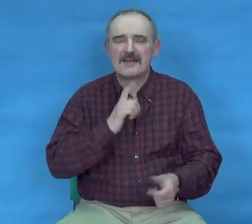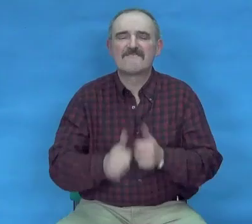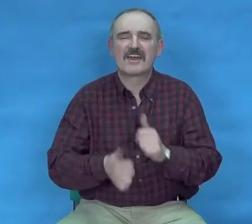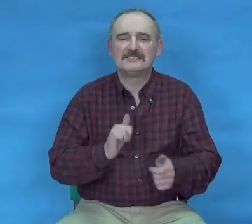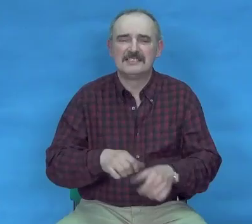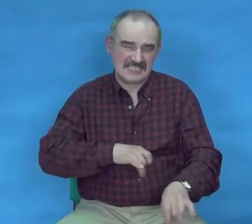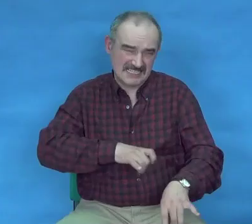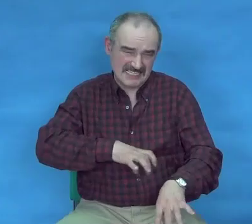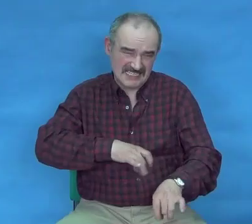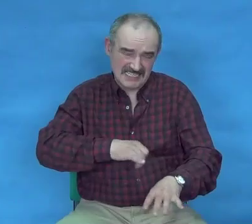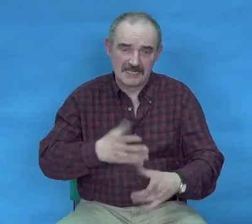W wyścigu koń biegnie szybko.